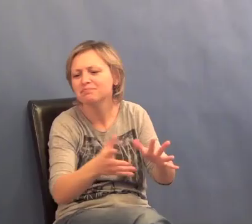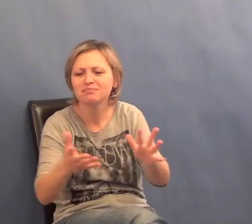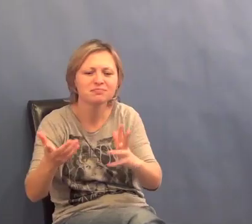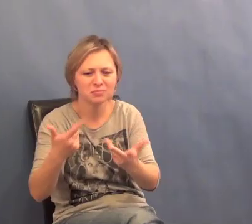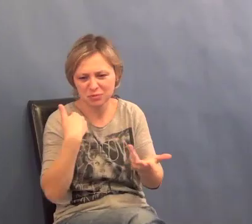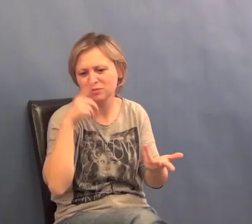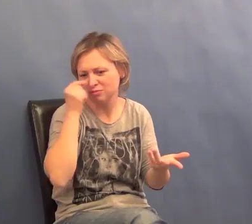Tak, spałem.